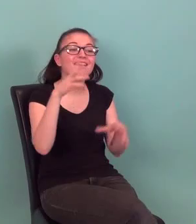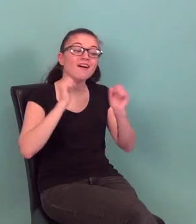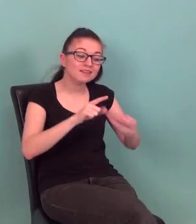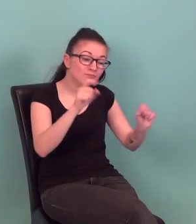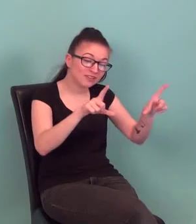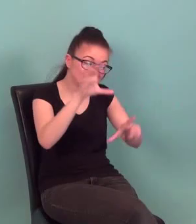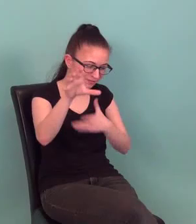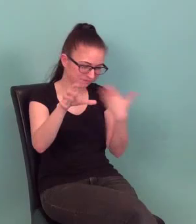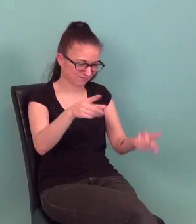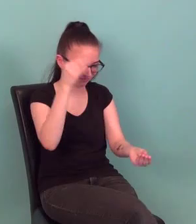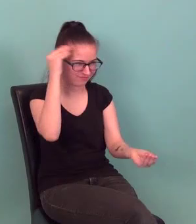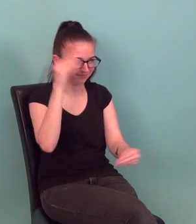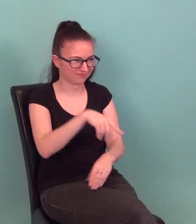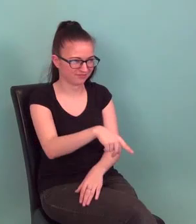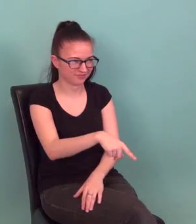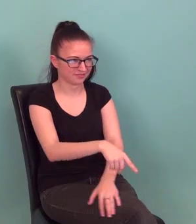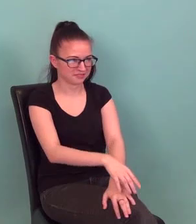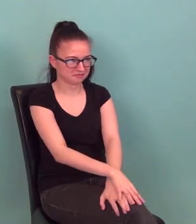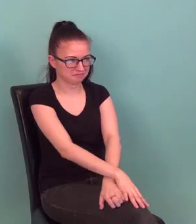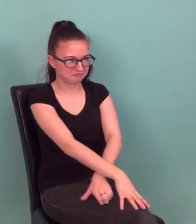Nie ma takiego znaku, to jest wymyślone.